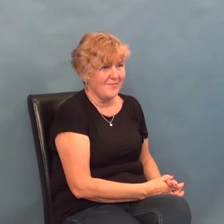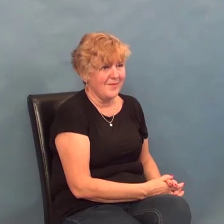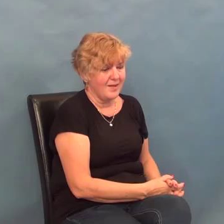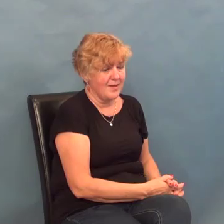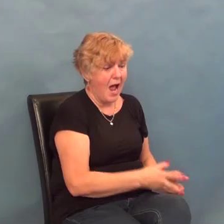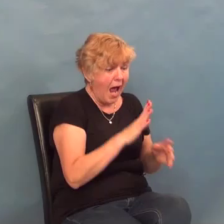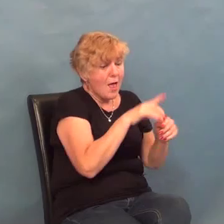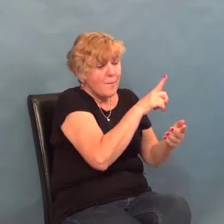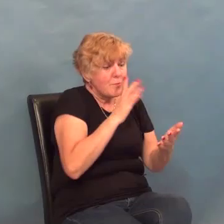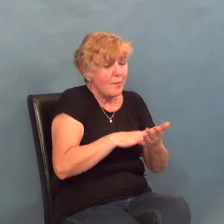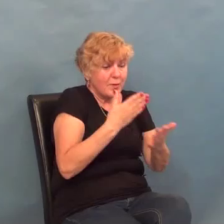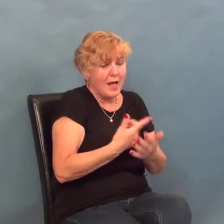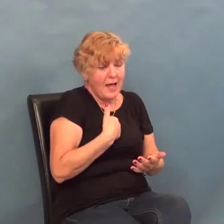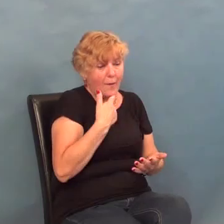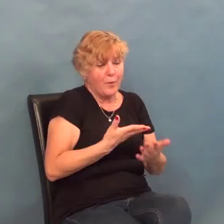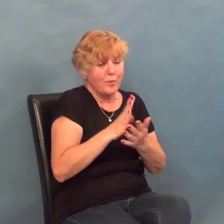Ale na przykład ja proponuję piątek.